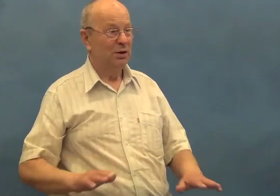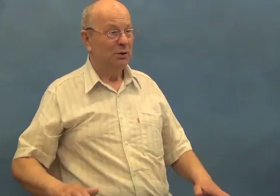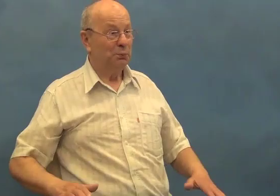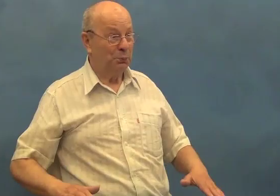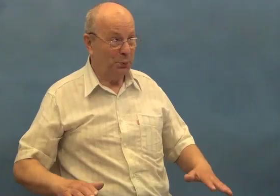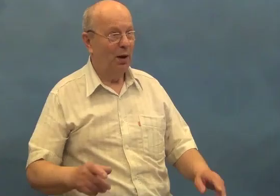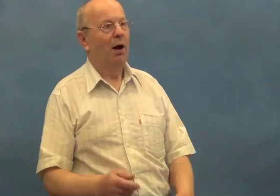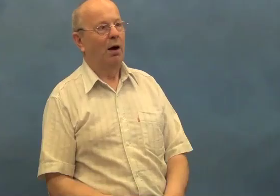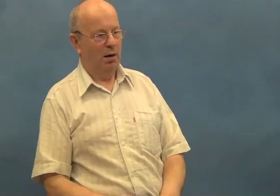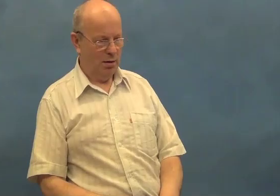Coś jedzie.